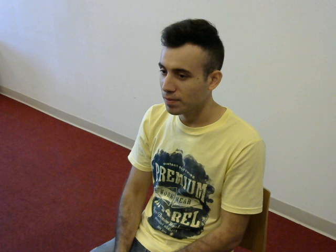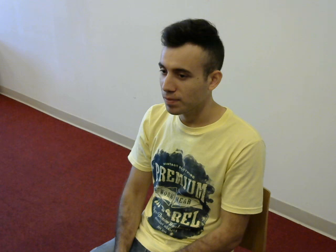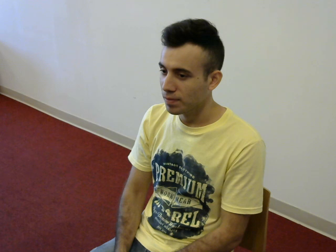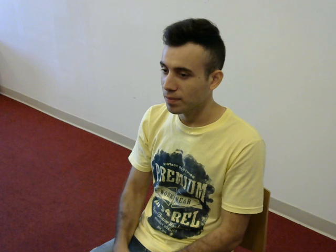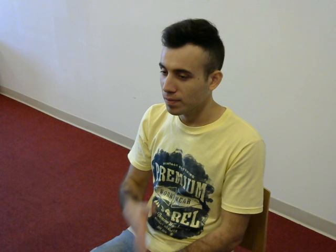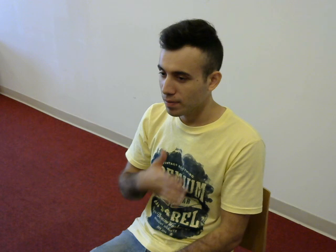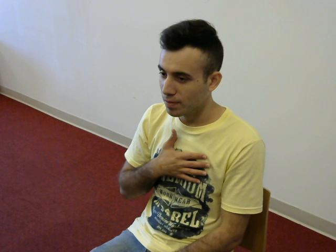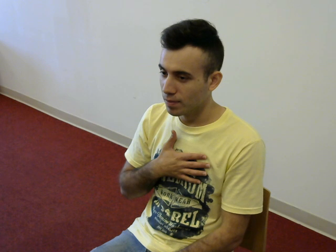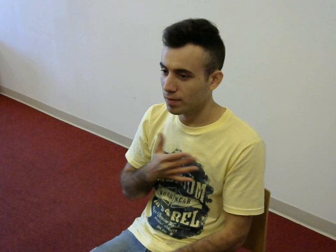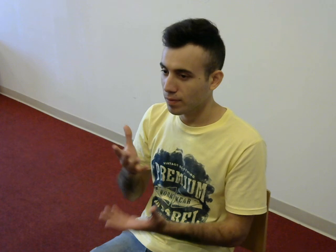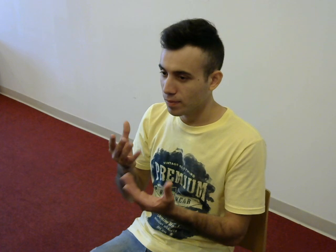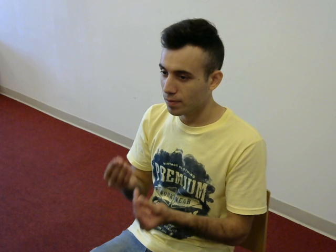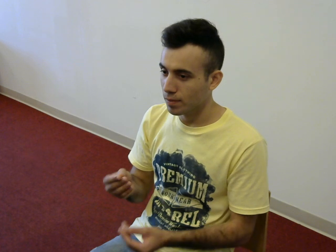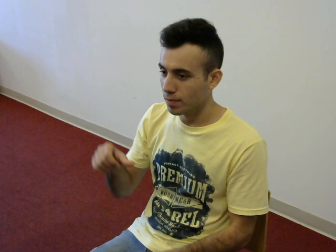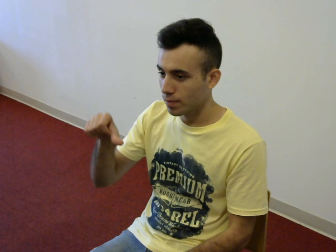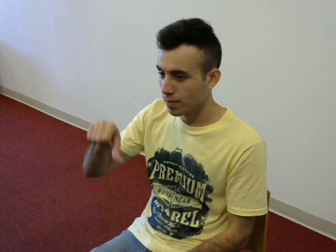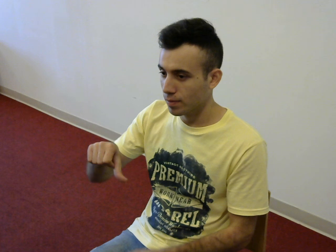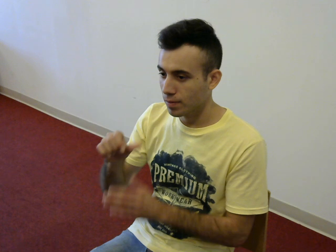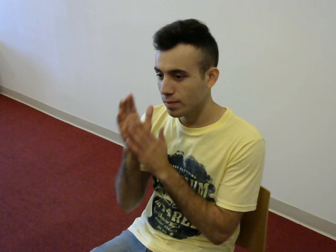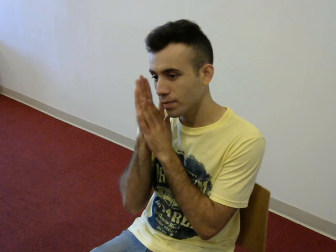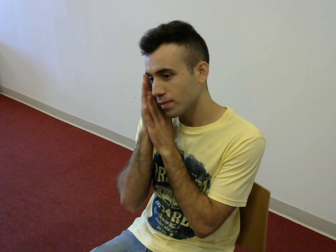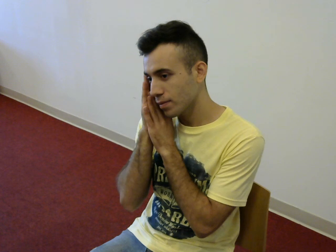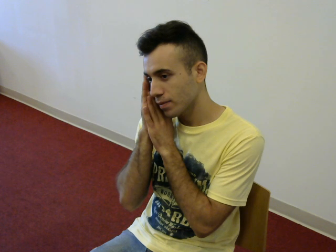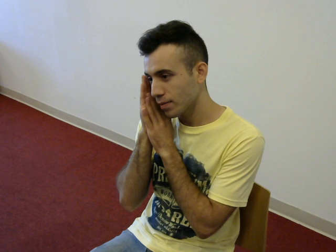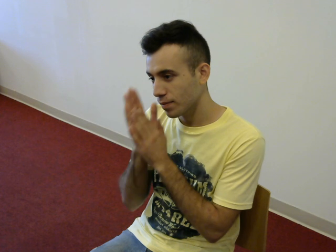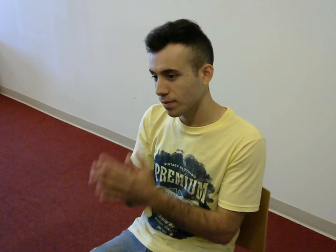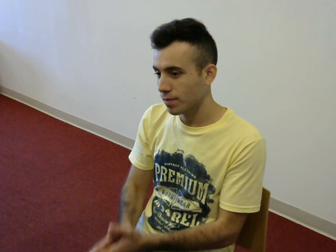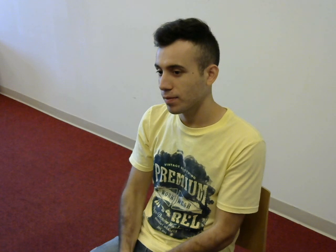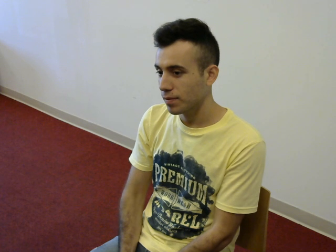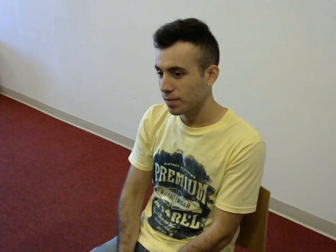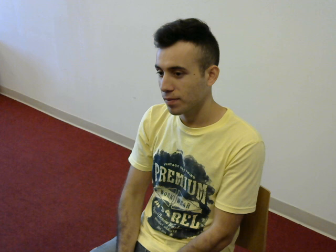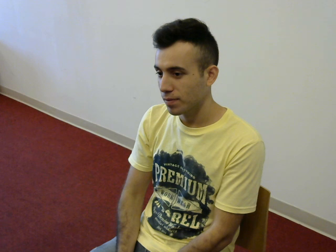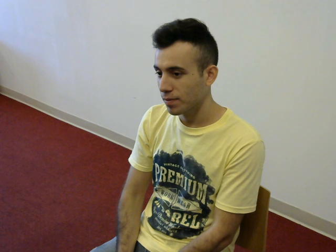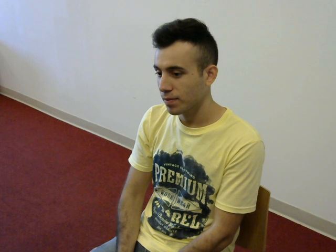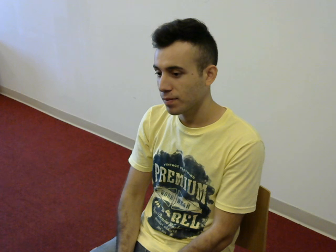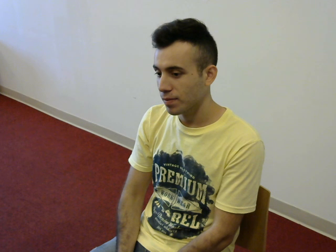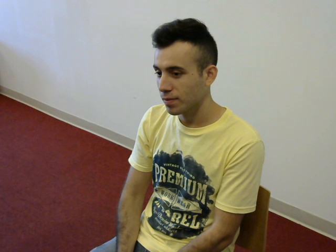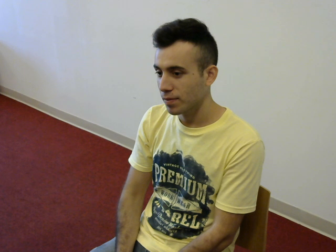Mən bu gün pis yatmışam